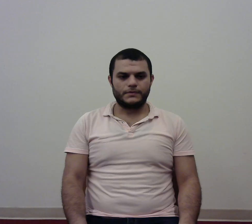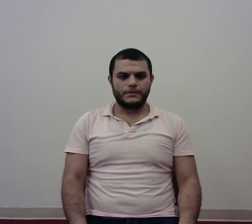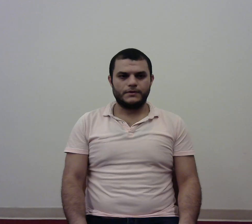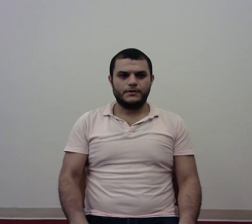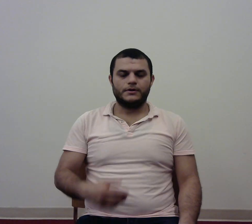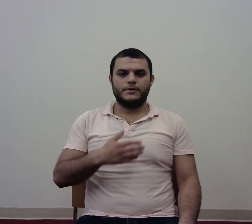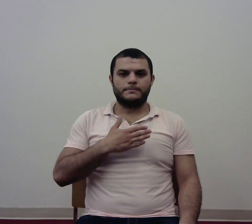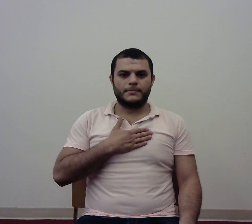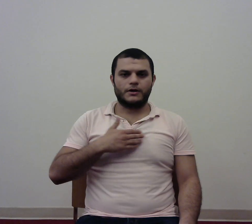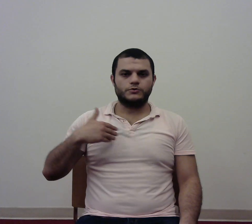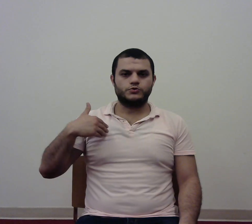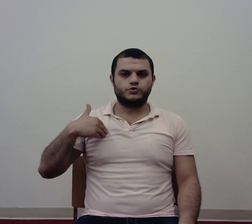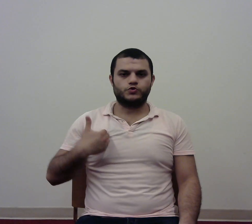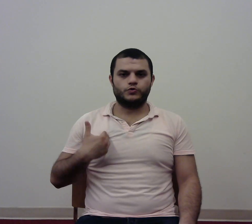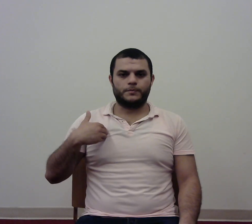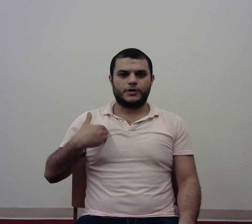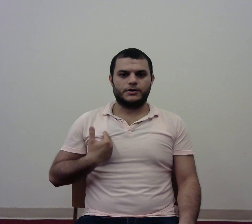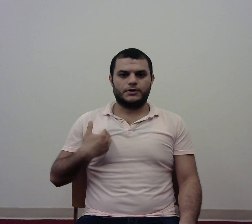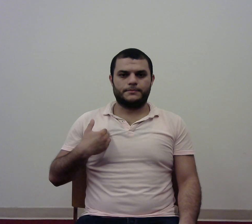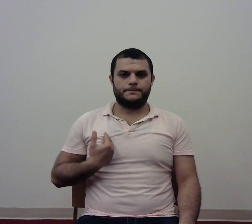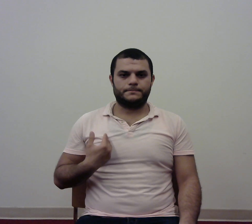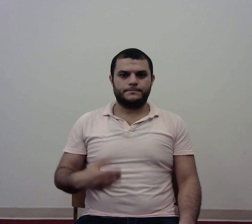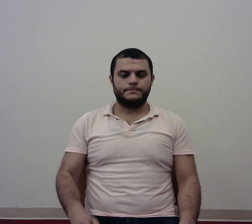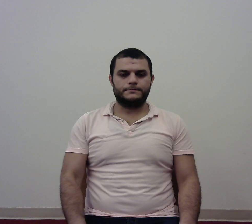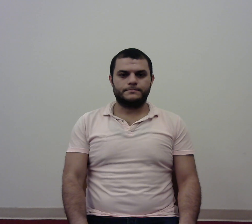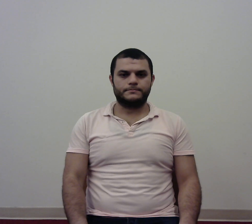Mən subayam